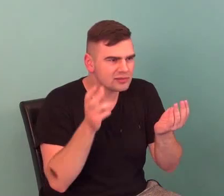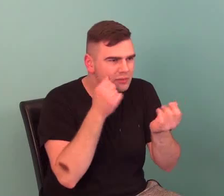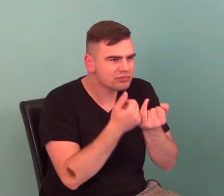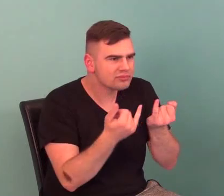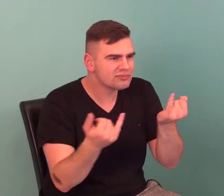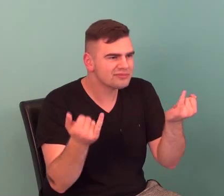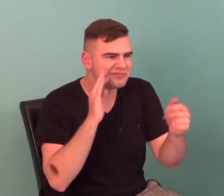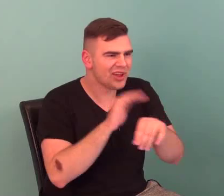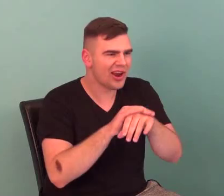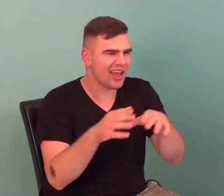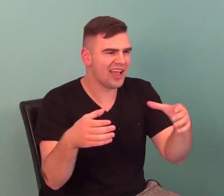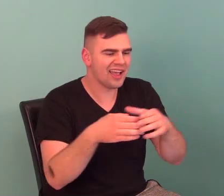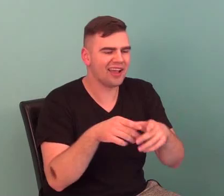Różne żaby, to chyba koledzy.